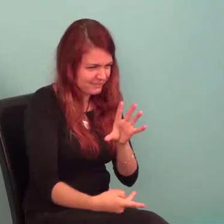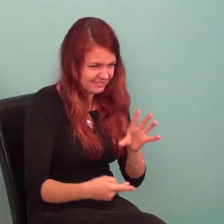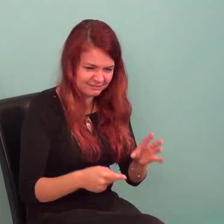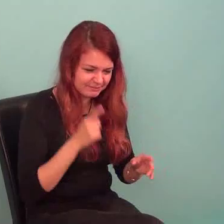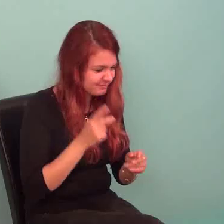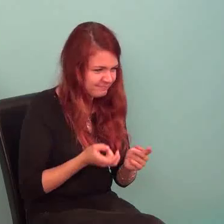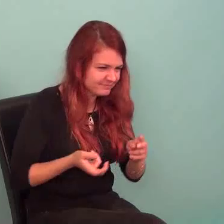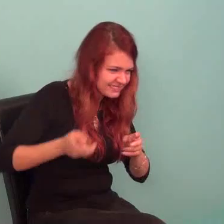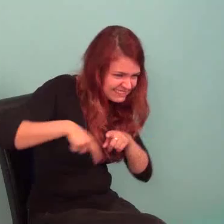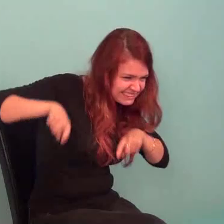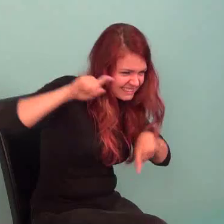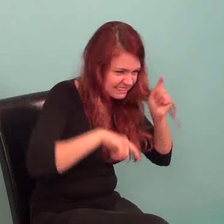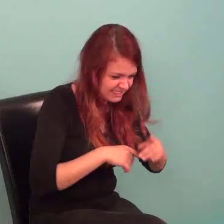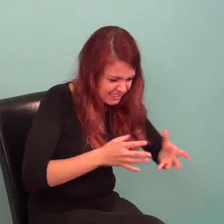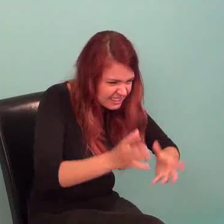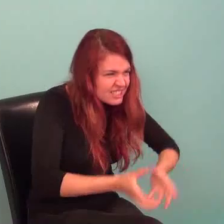Chłopiec wstaje, trzyma psa w rękach i pyta go co zrobił?